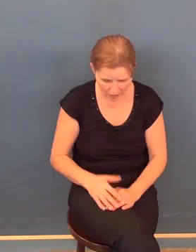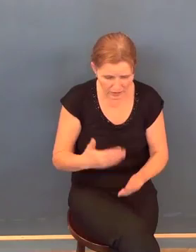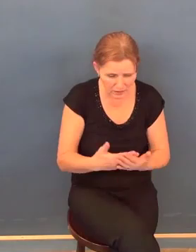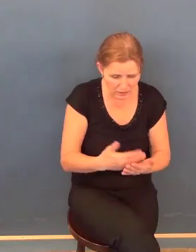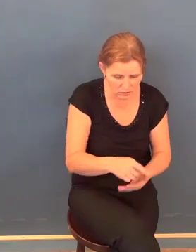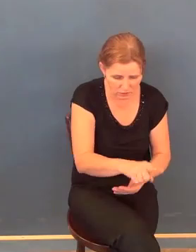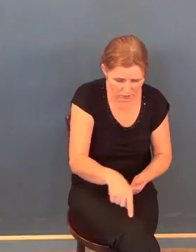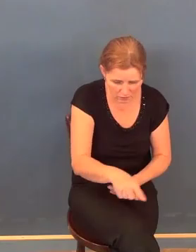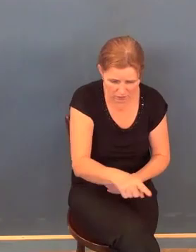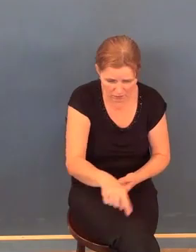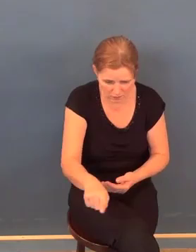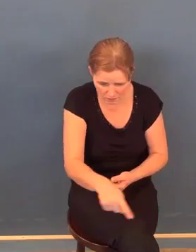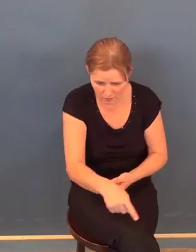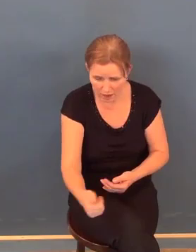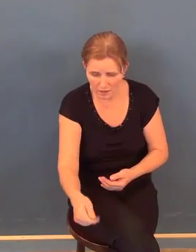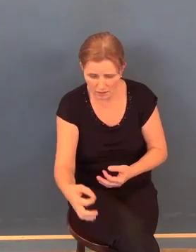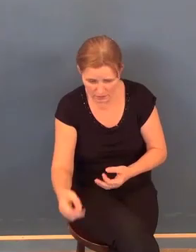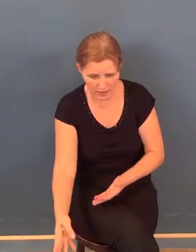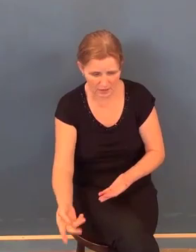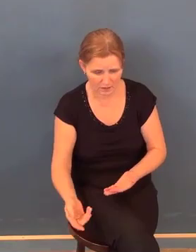Dlaczego pierwsze dwa są skreślone, a ten nie?